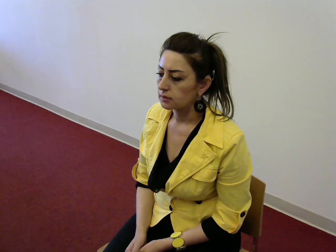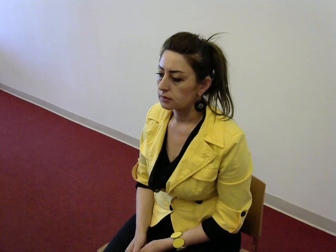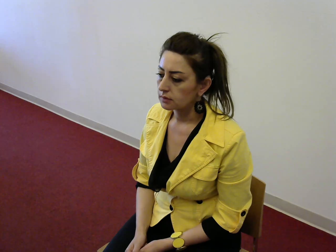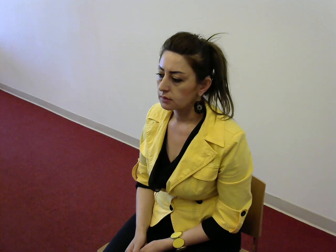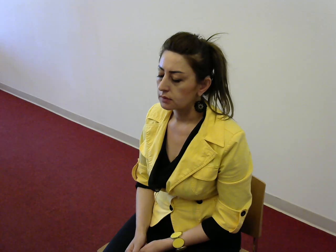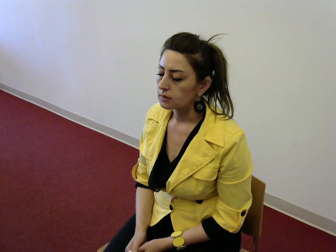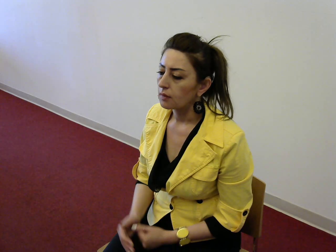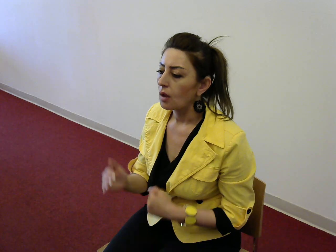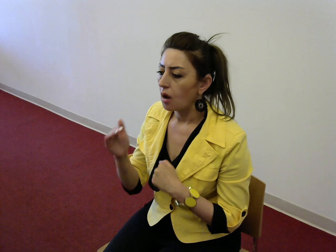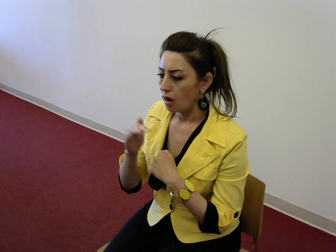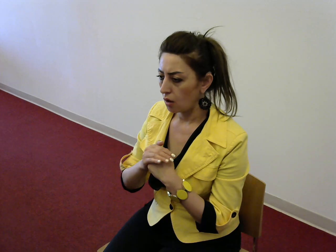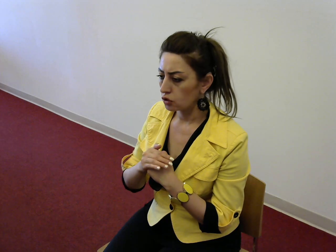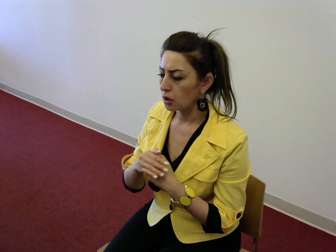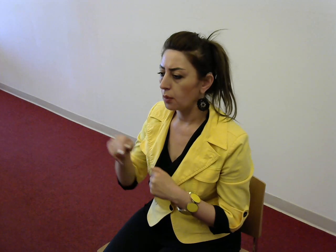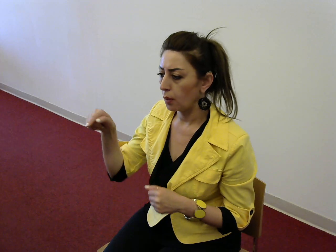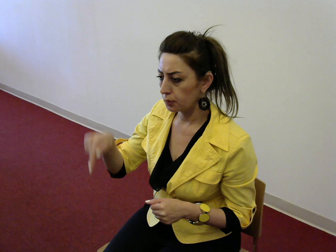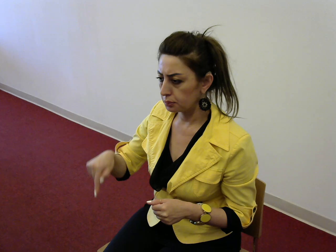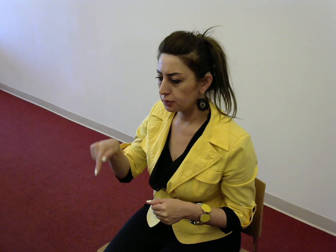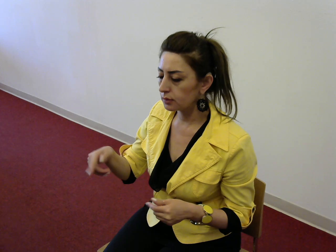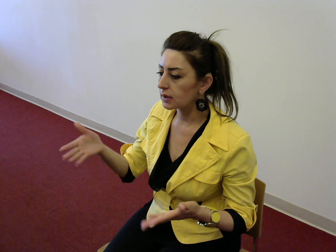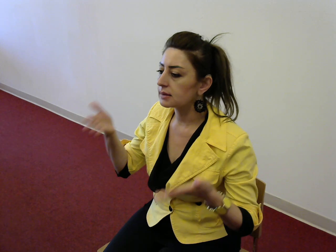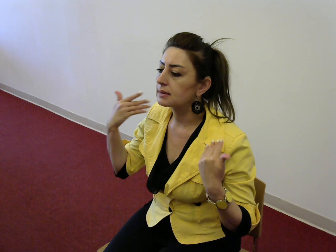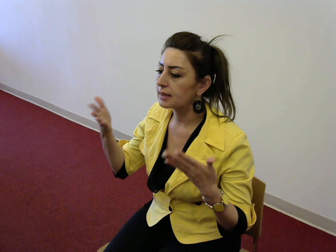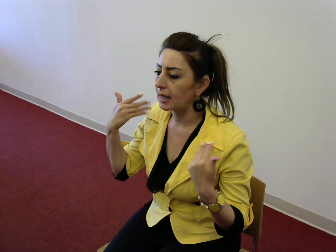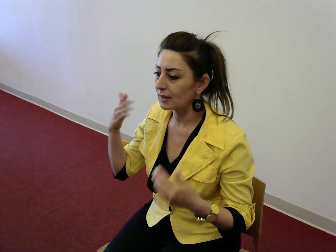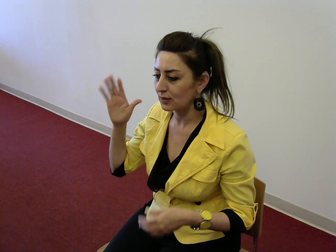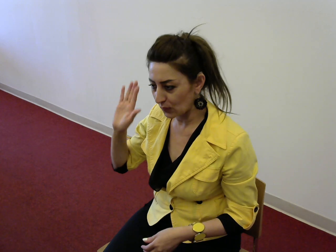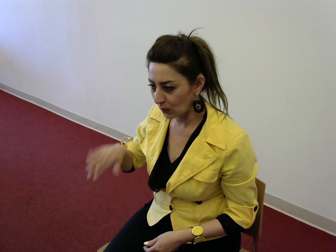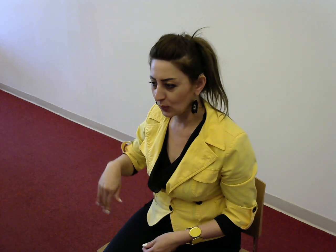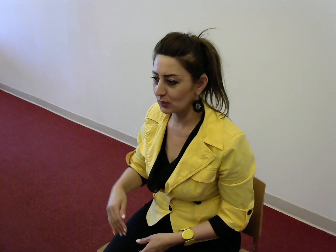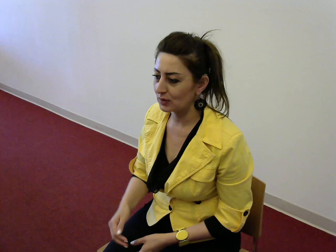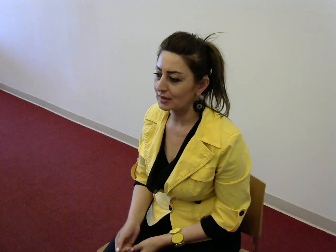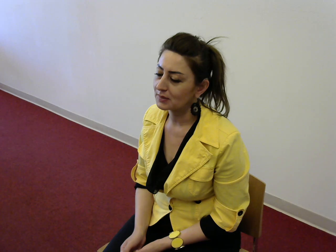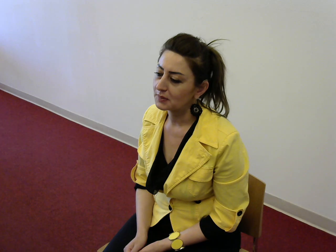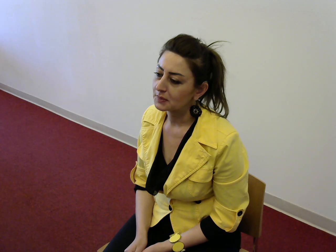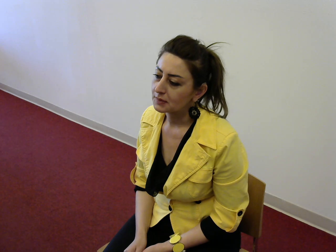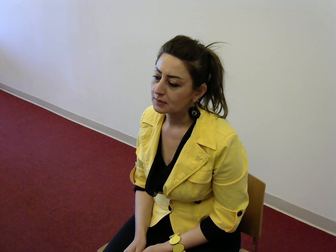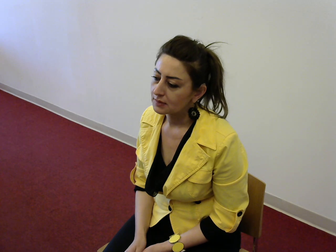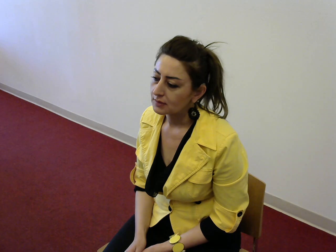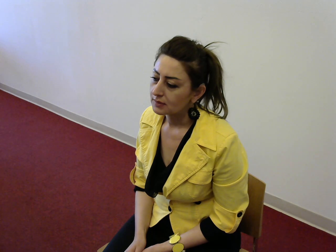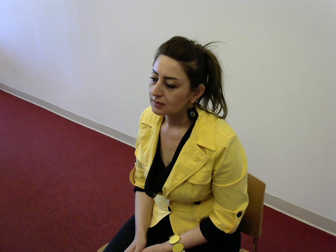Axşamlar bura sərin olur